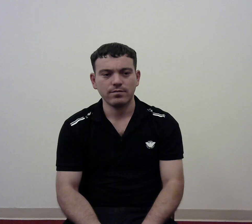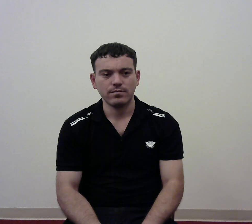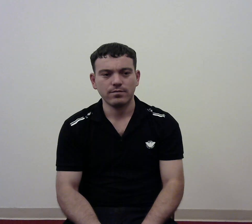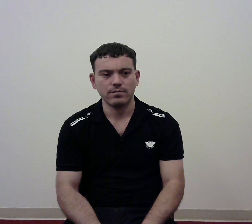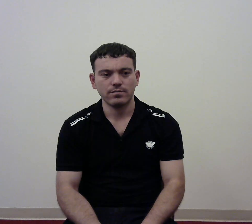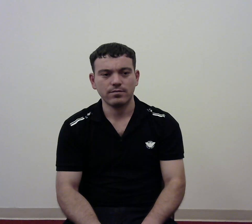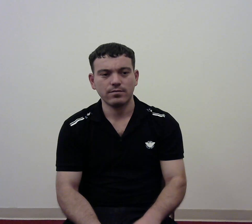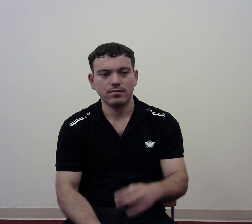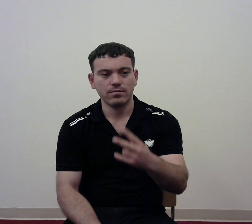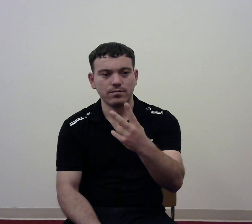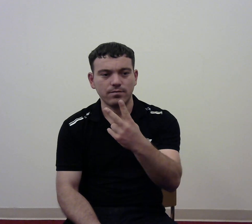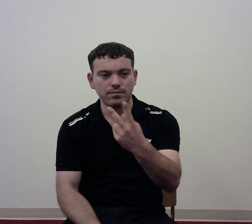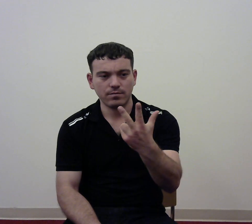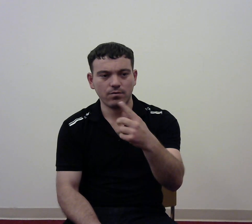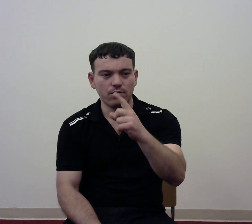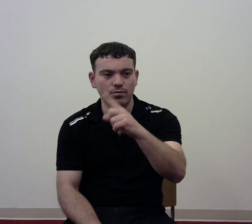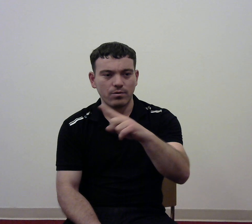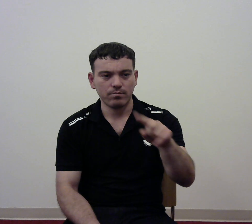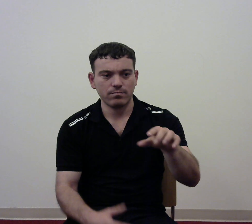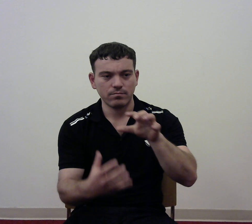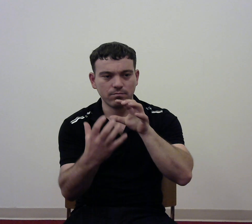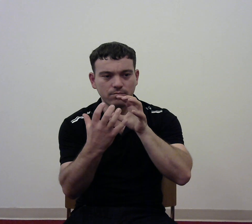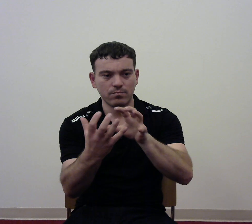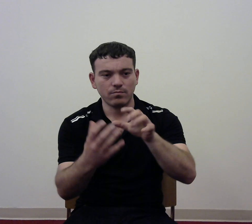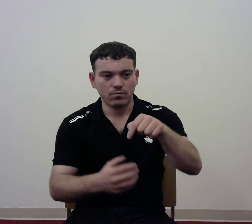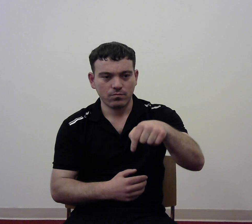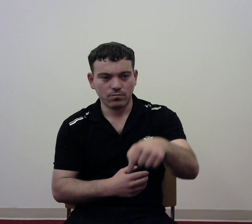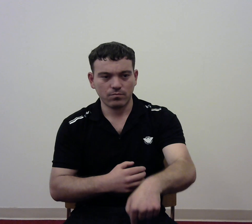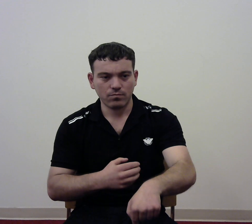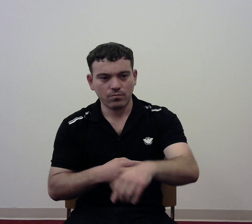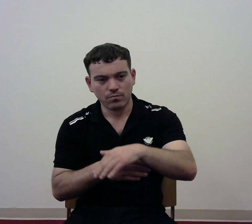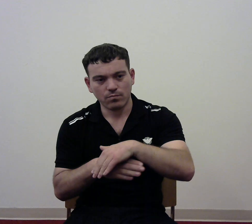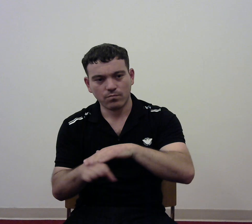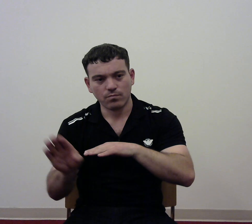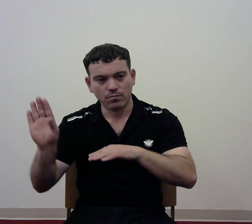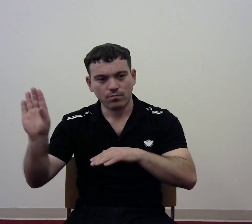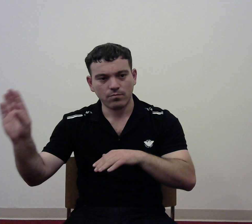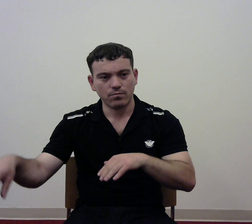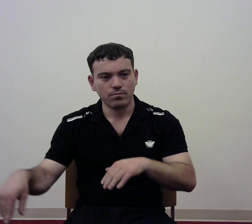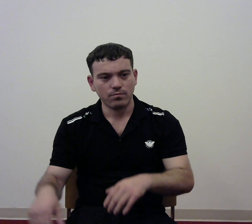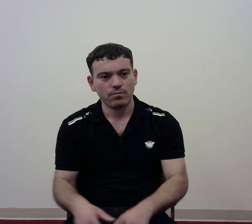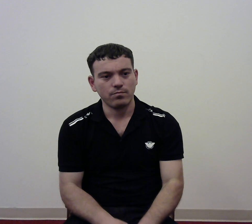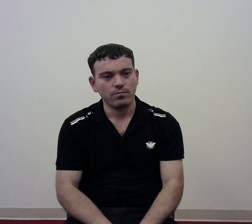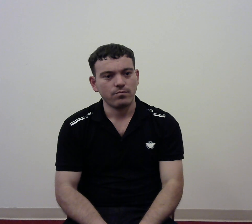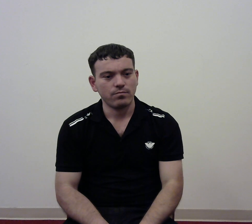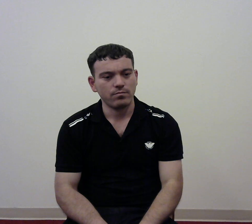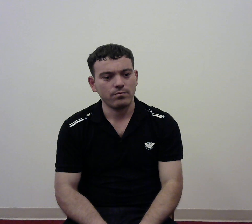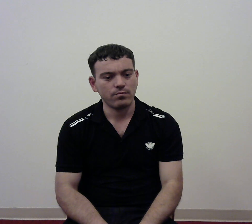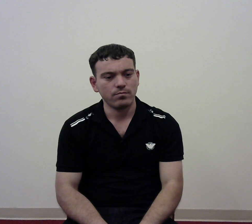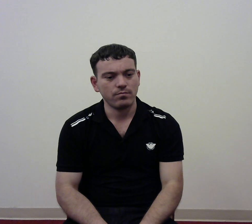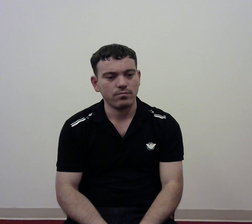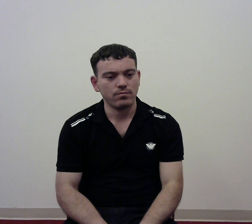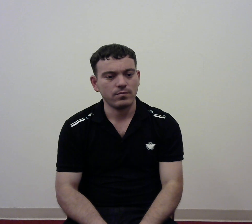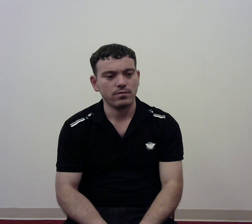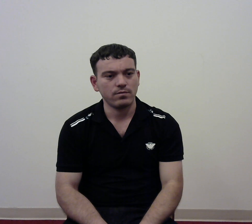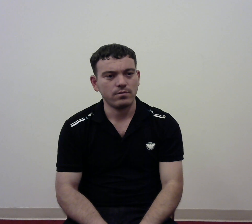23 saylı avtobus burdan keçir?